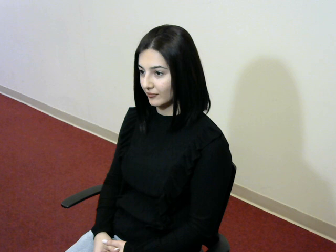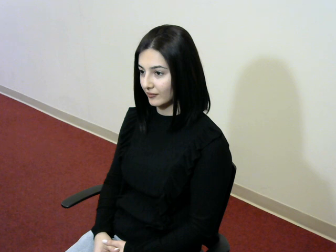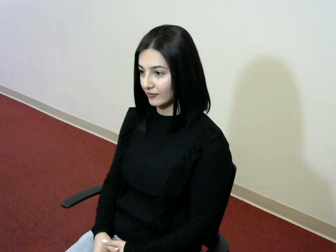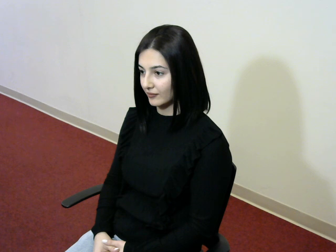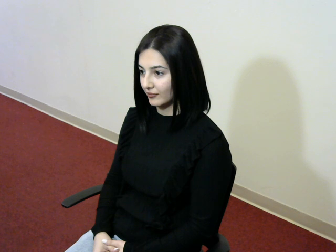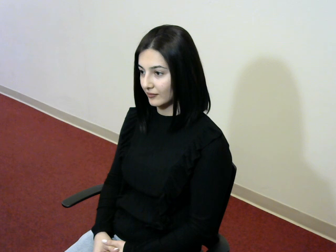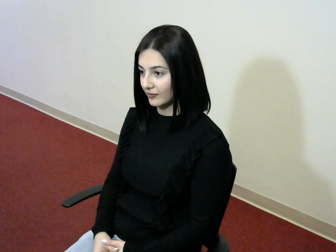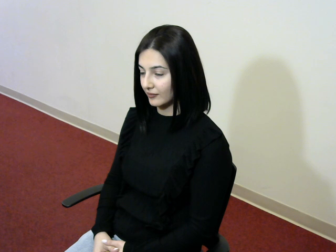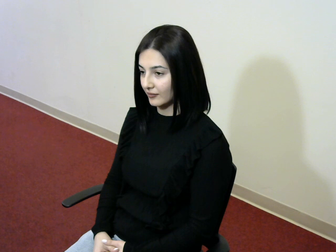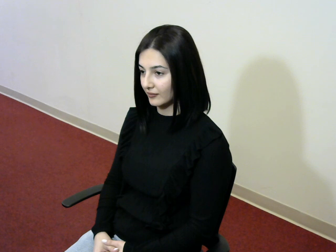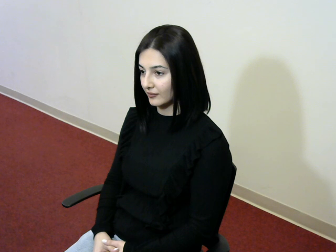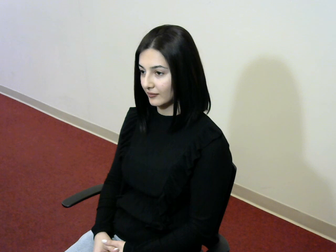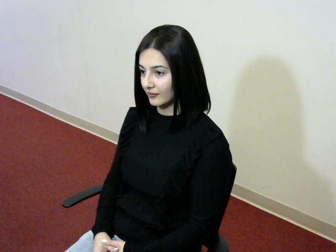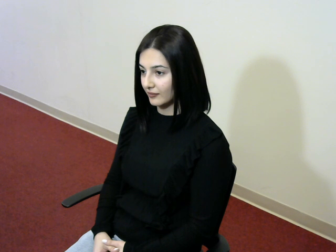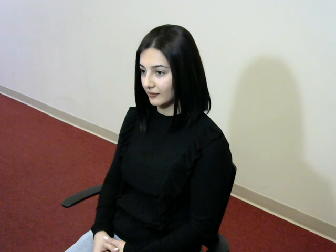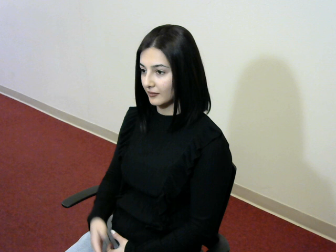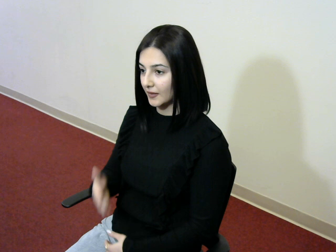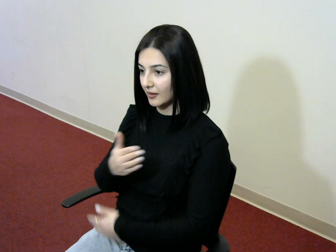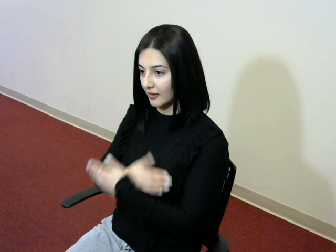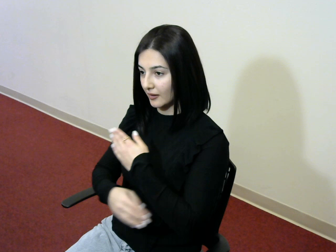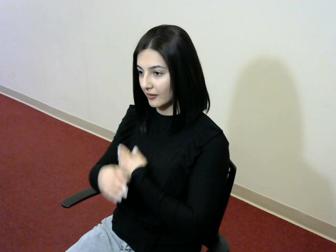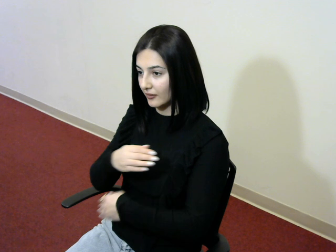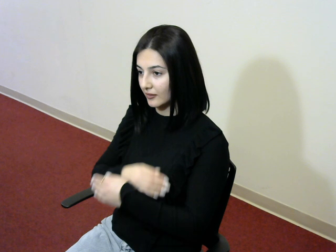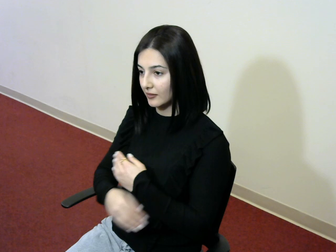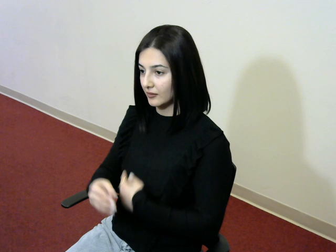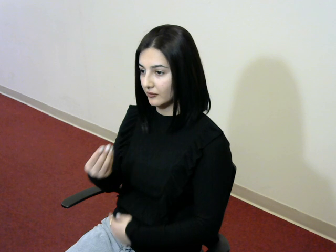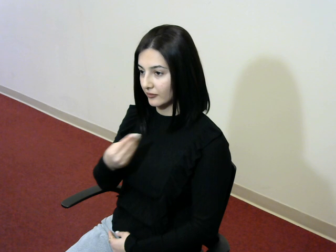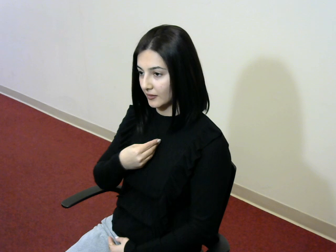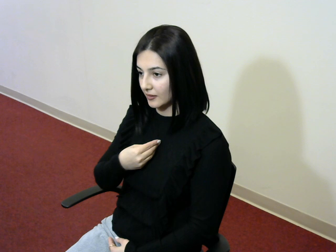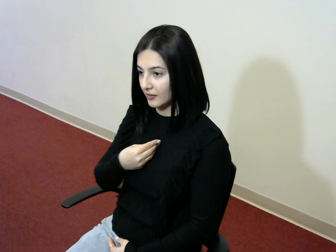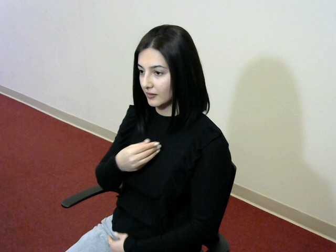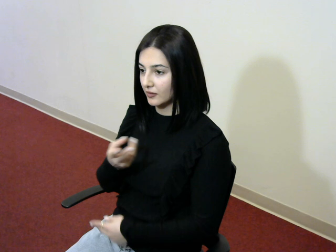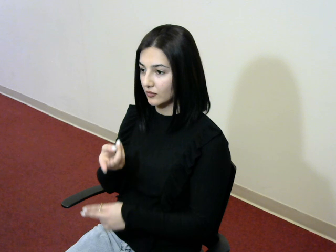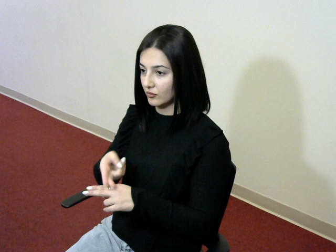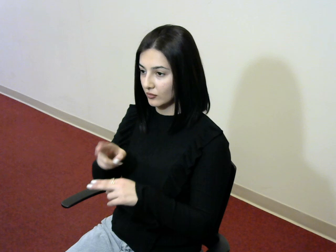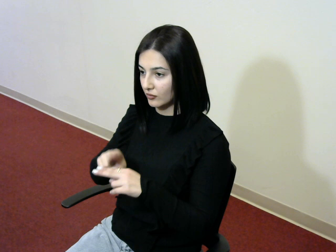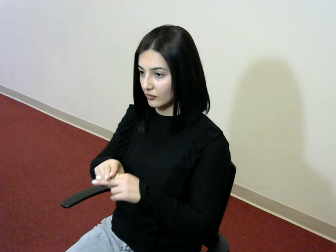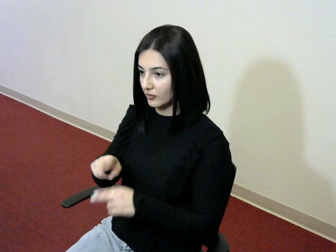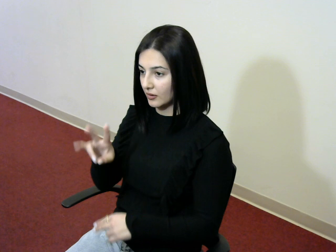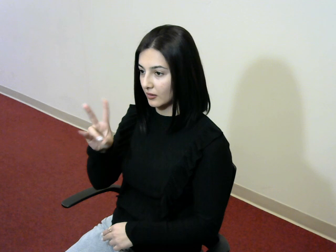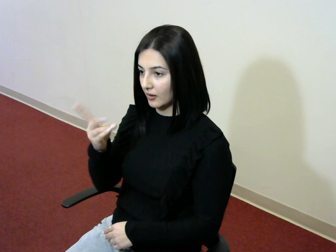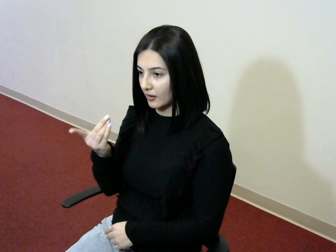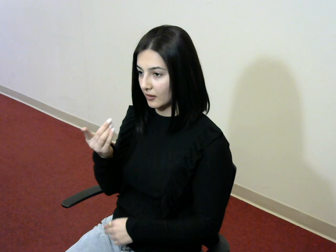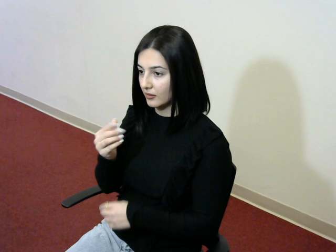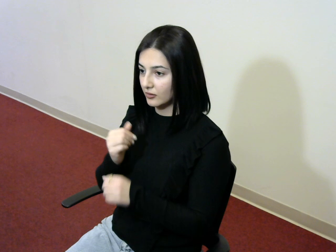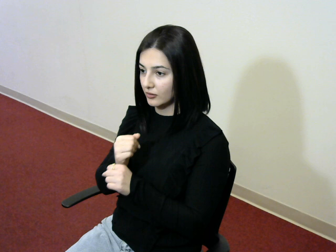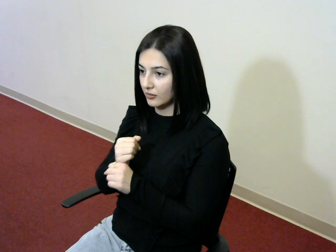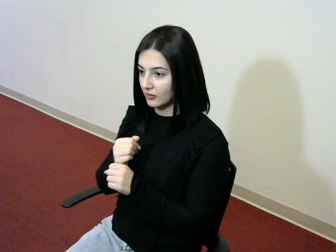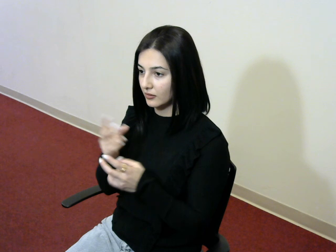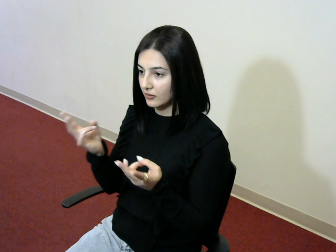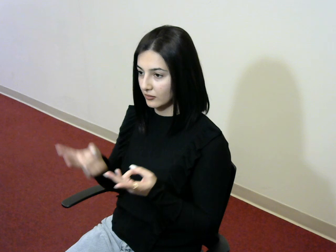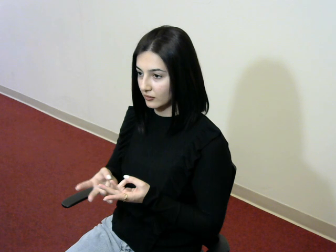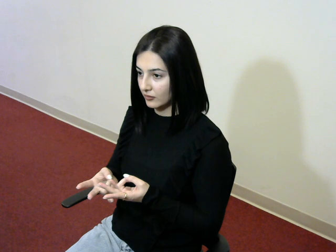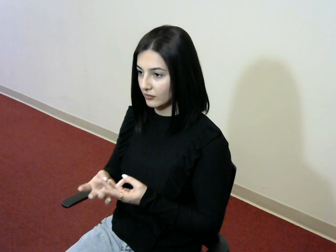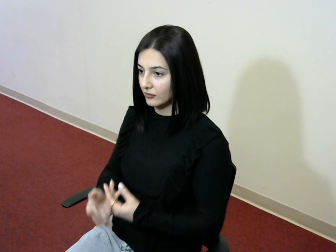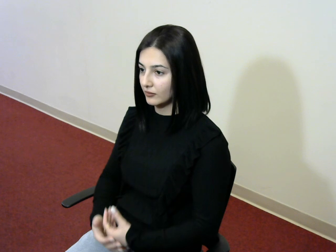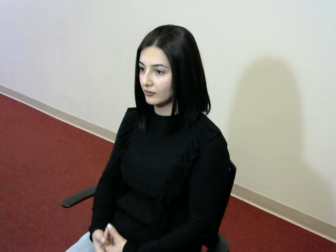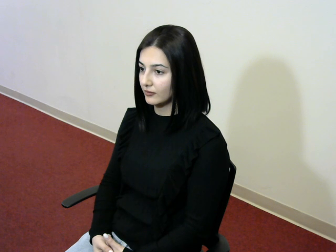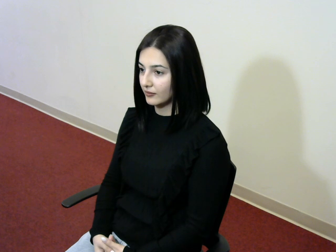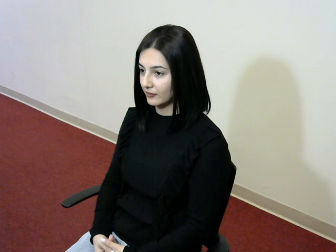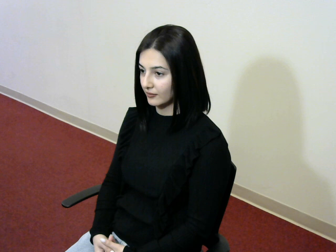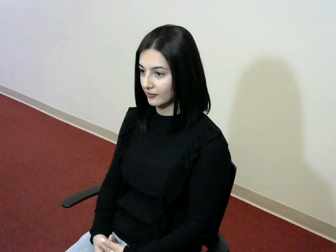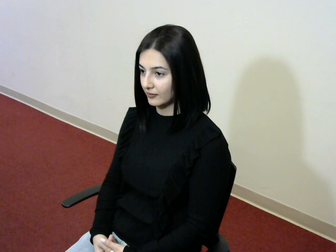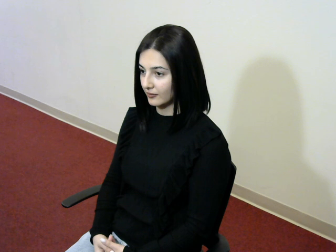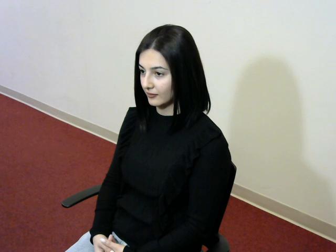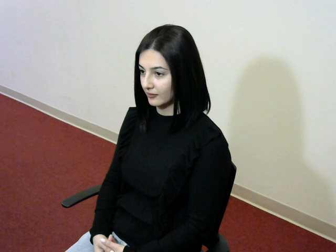Əlilliyin təyin olunması üçün nə etmək lazımdır?